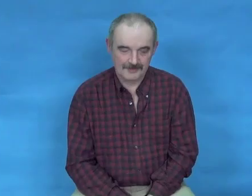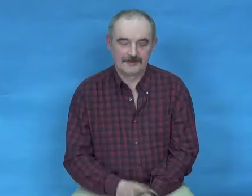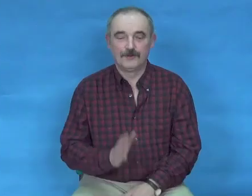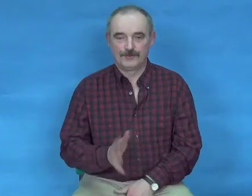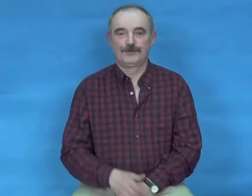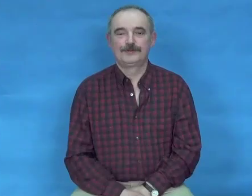Już.